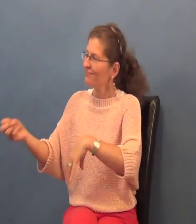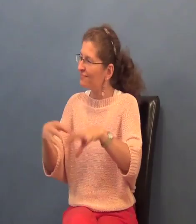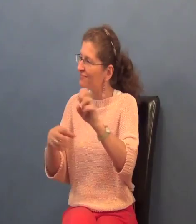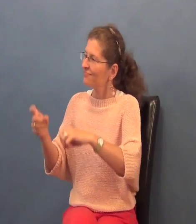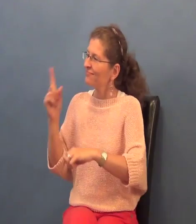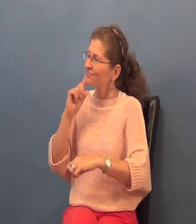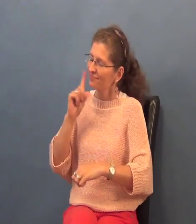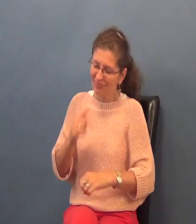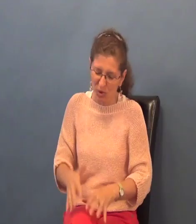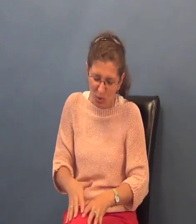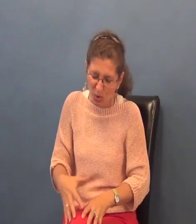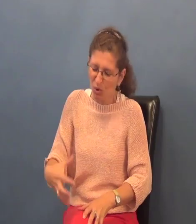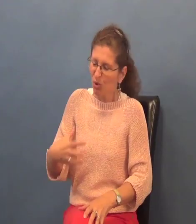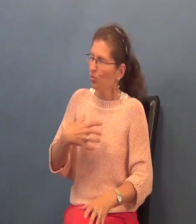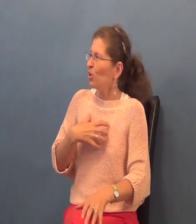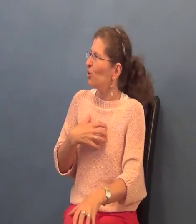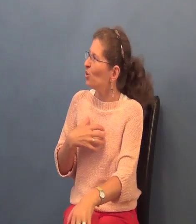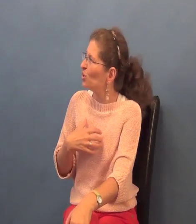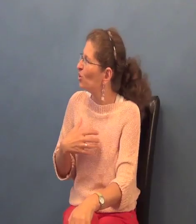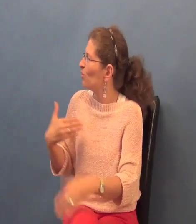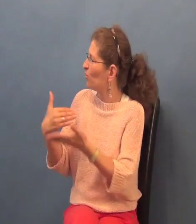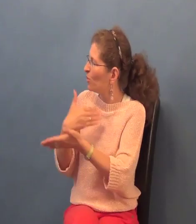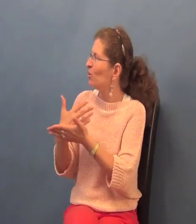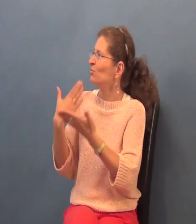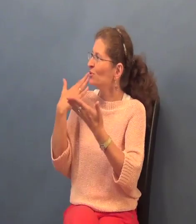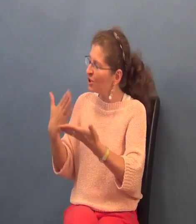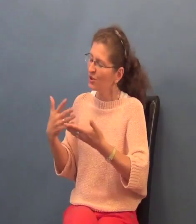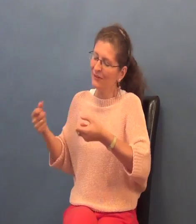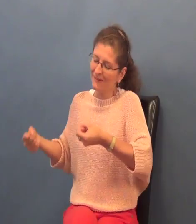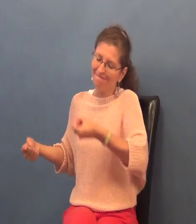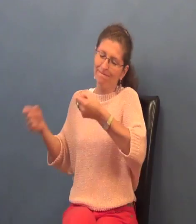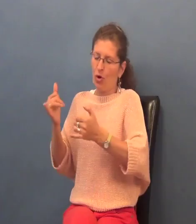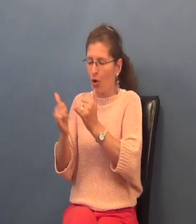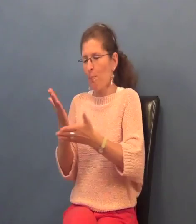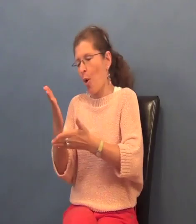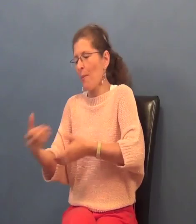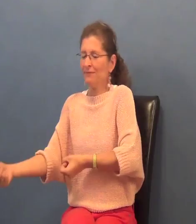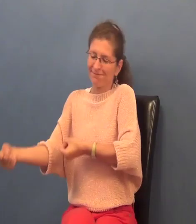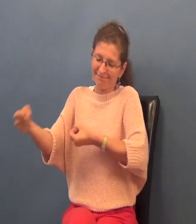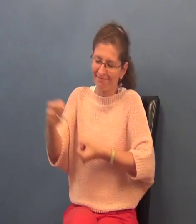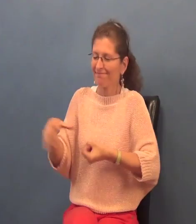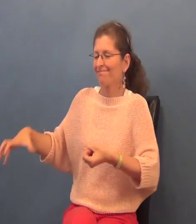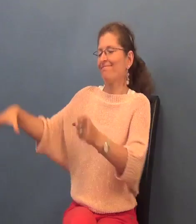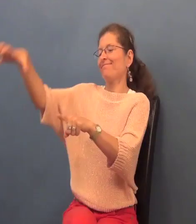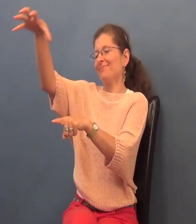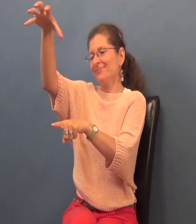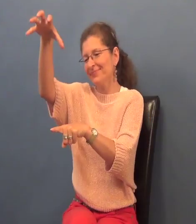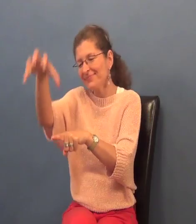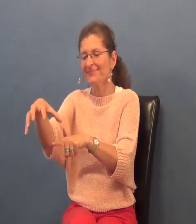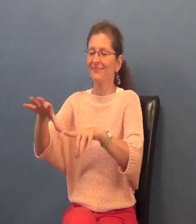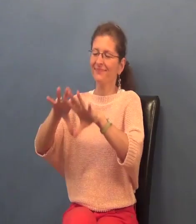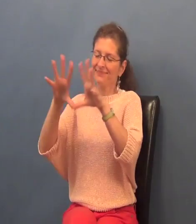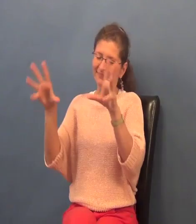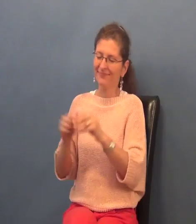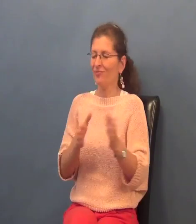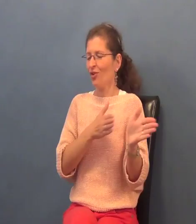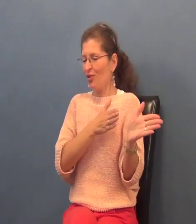Chłopca boli noga. Dziękuje chłopcom za pomoc, razem ustawiają kosz na rowerze.